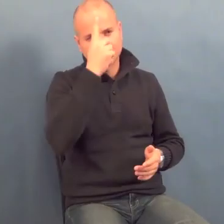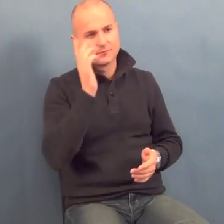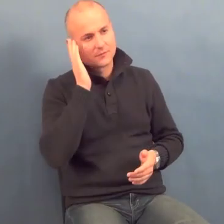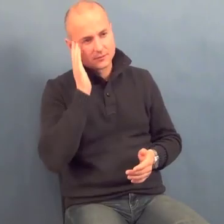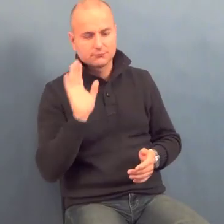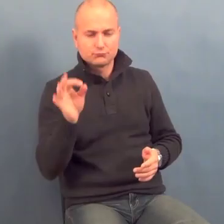Odpowiadają: "Dobrze, idź, idź."